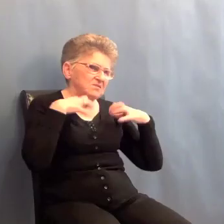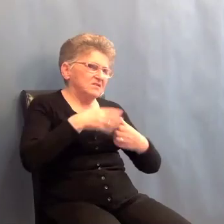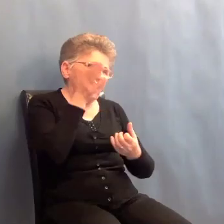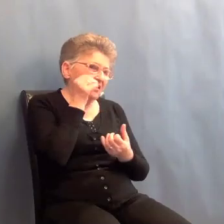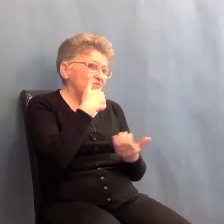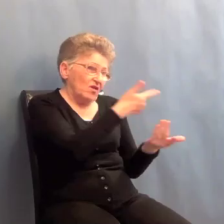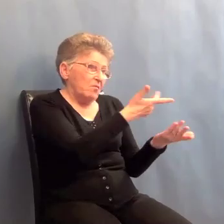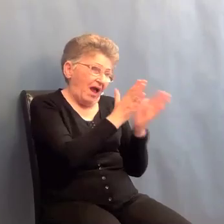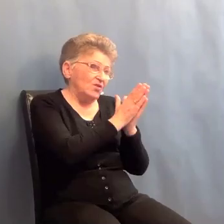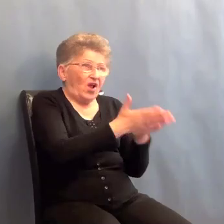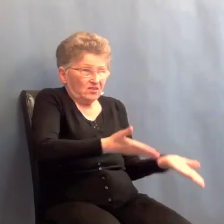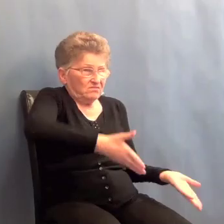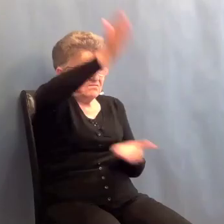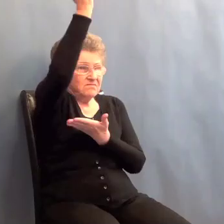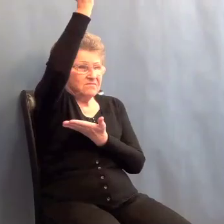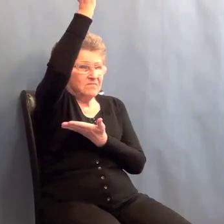Ktoś odpowiedział, że proszę bardzo, może iść.